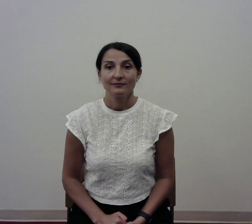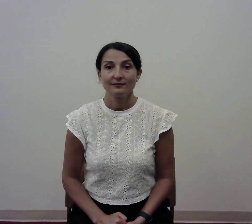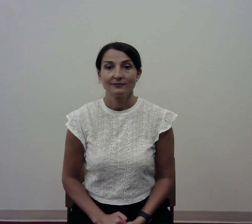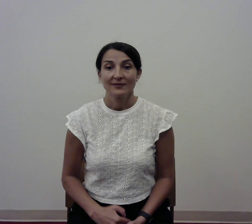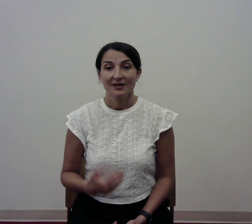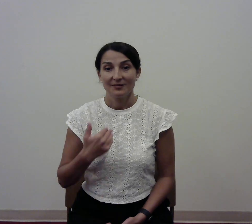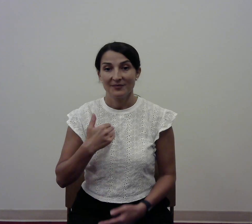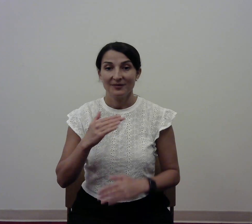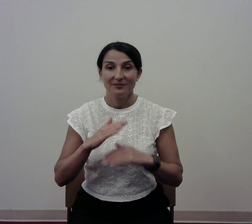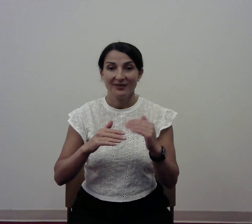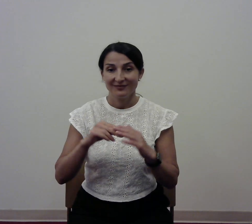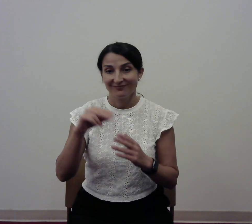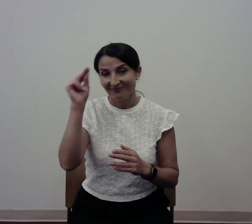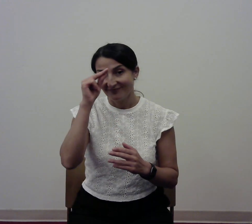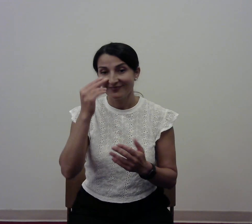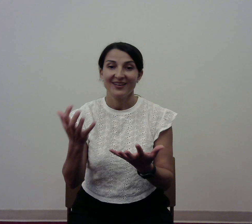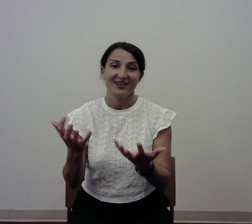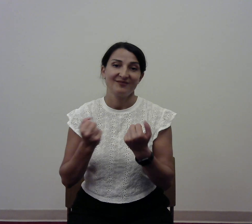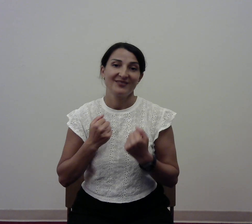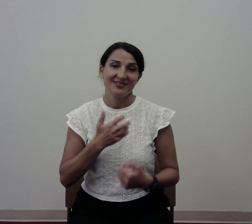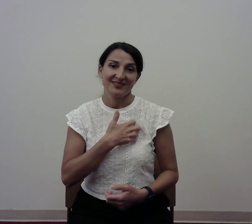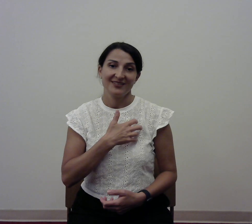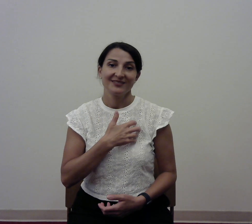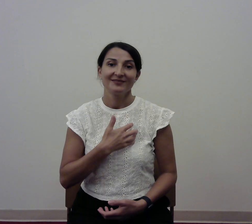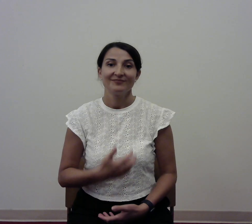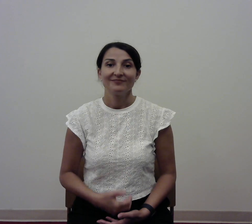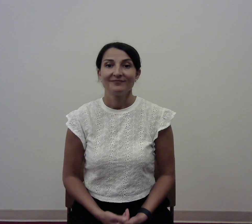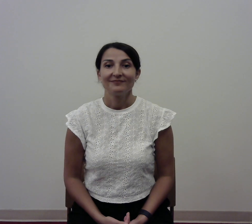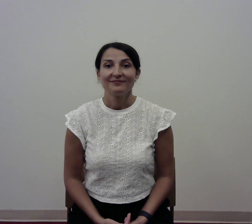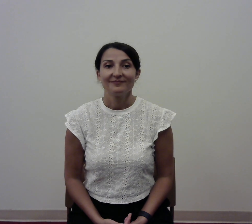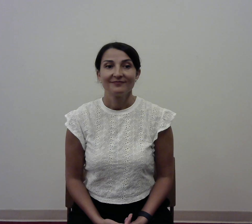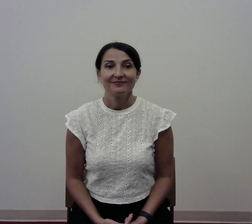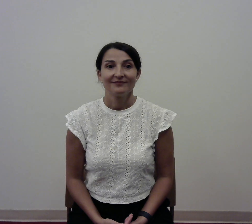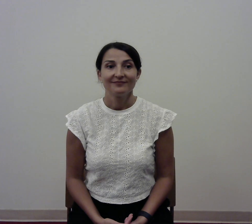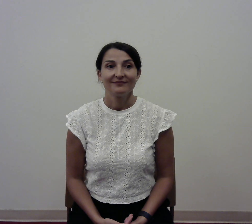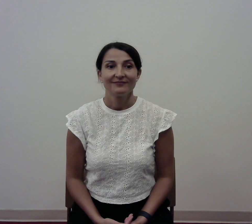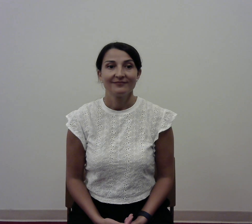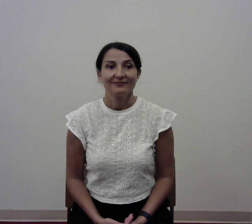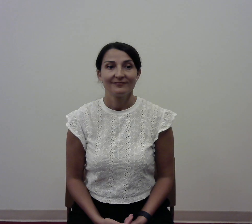Mən peşə təhsili almaq istəyirəm